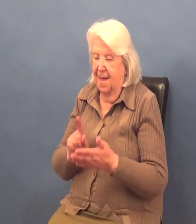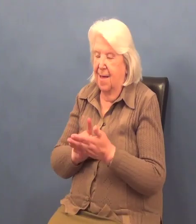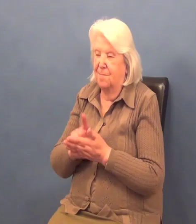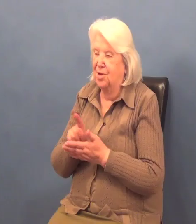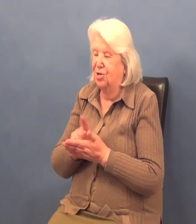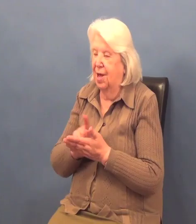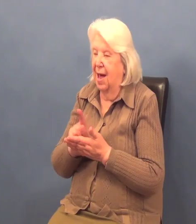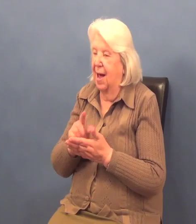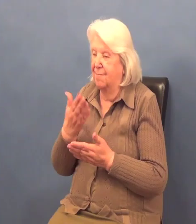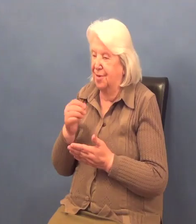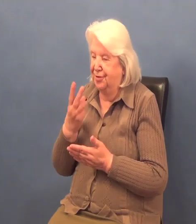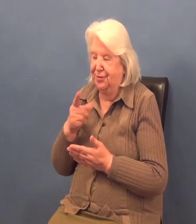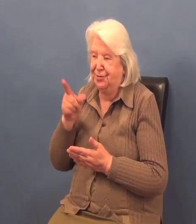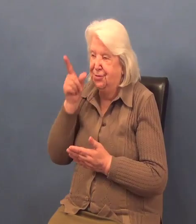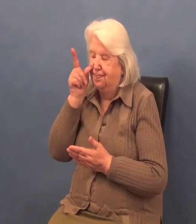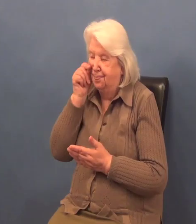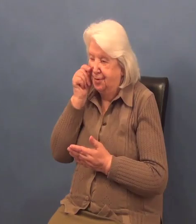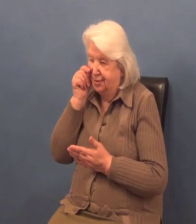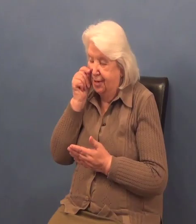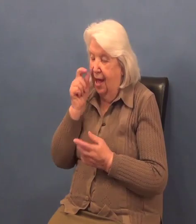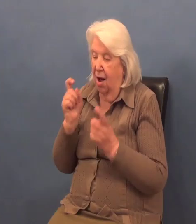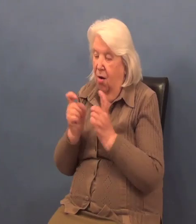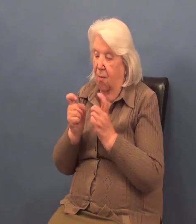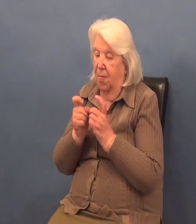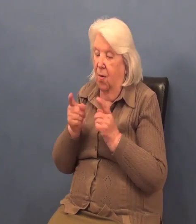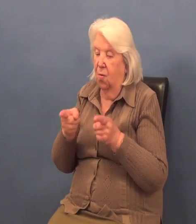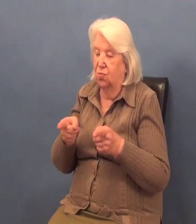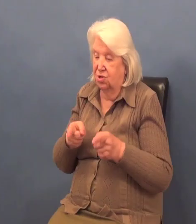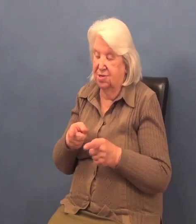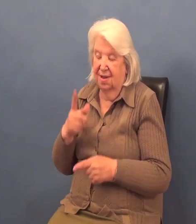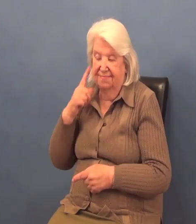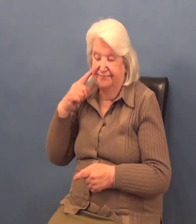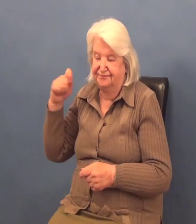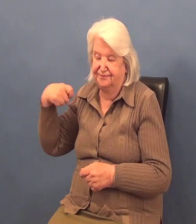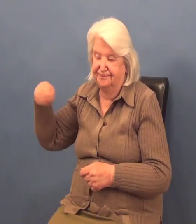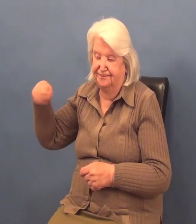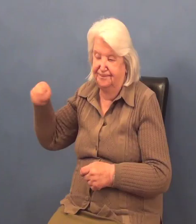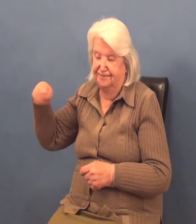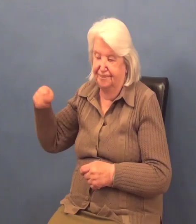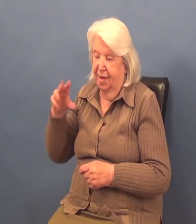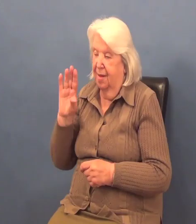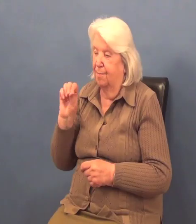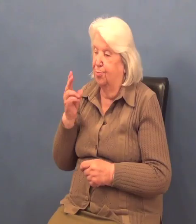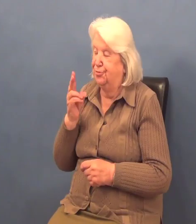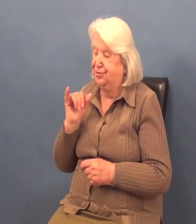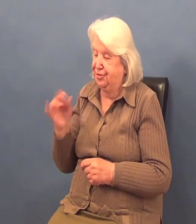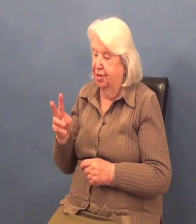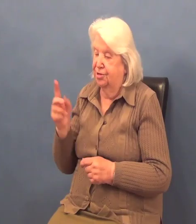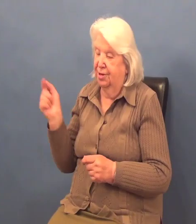Myszka Miki śpi, a obok jego łóżka dzwoni budzik.